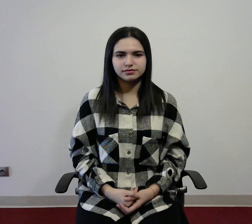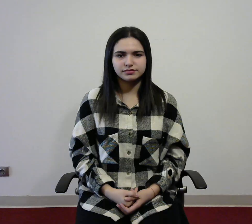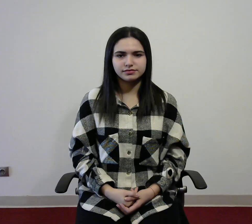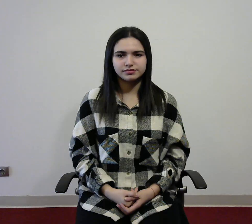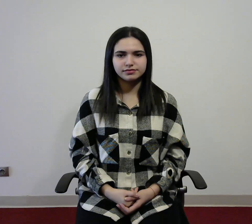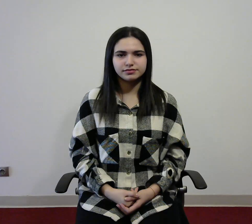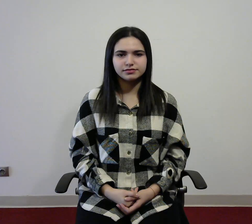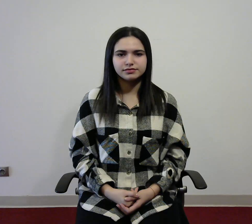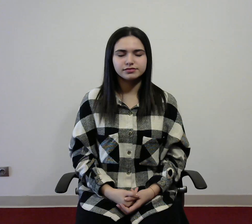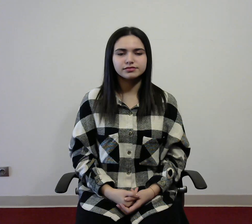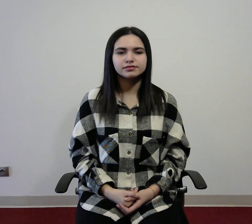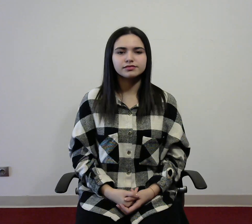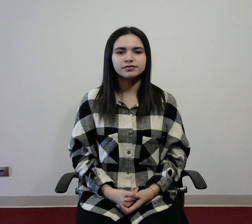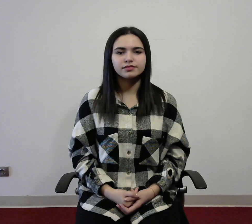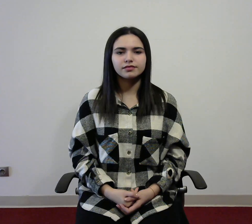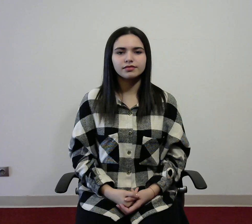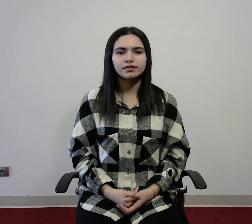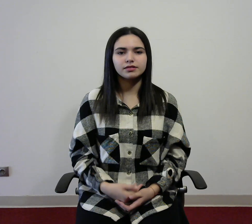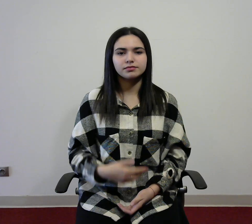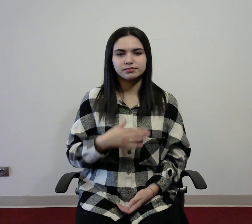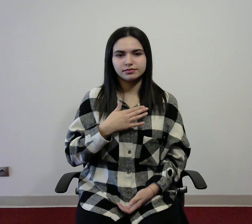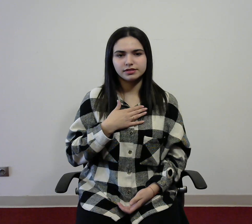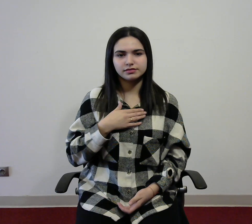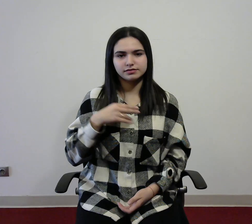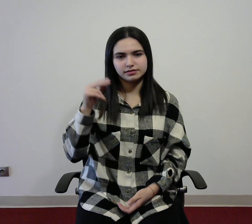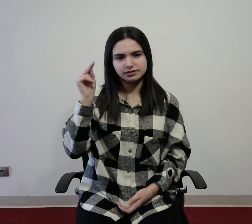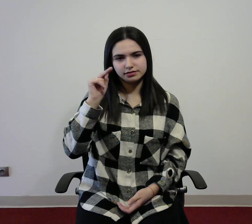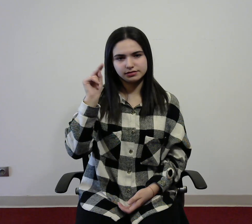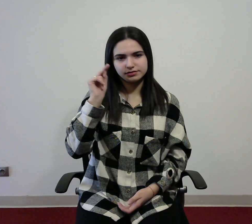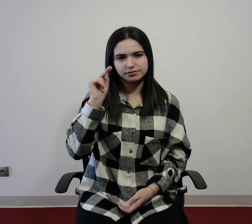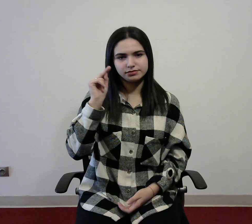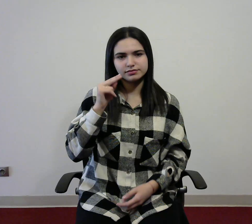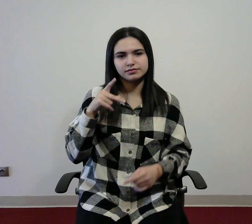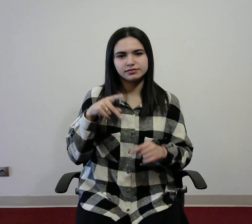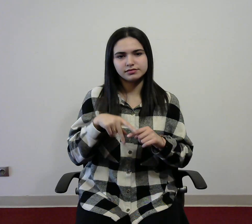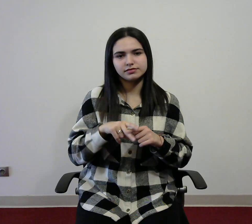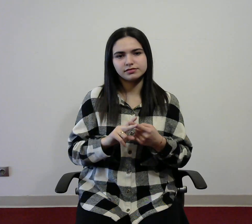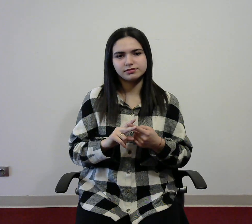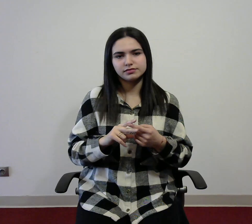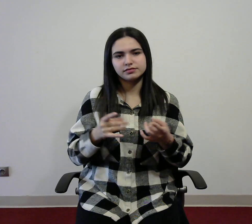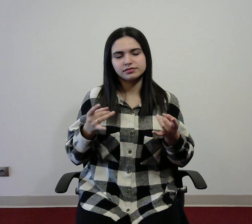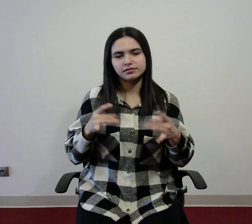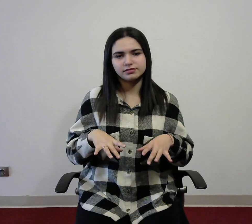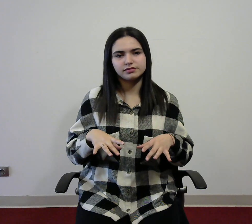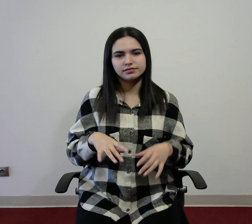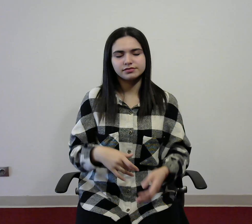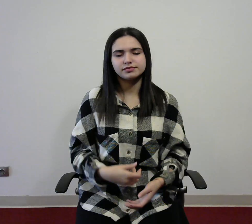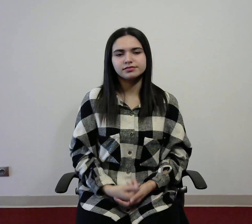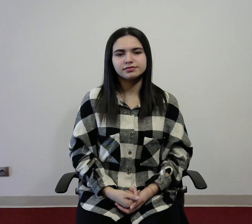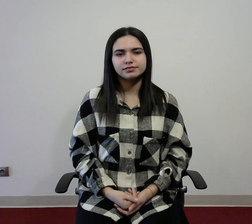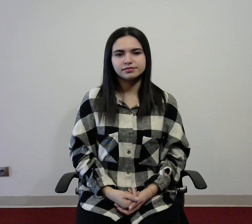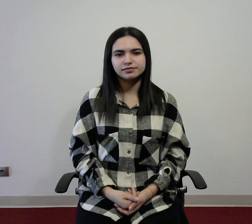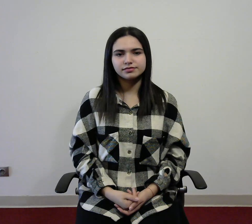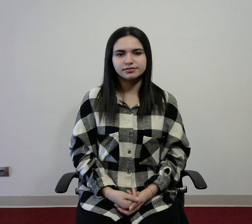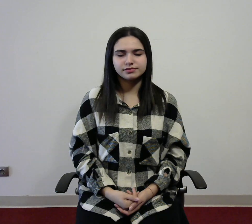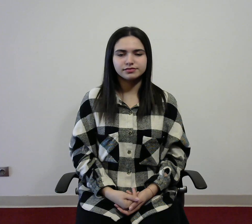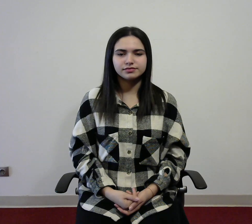Mənim təhsilim yarımçıq qalıb